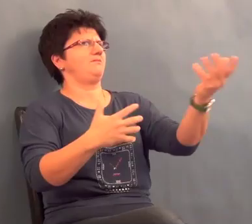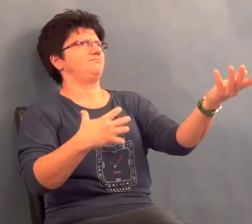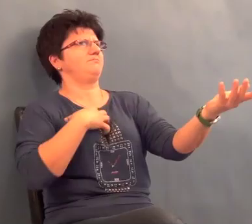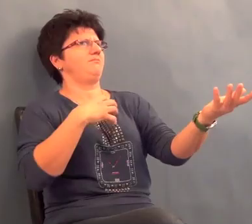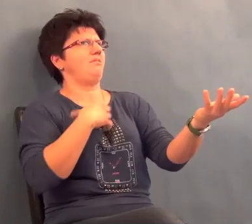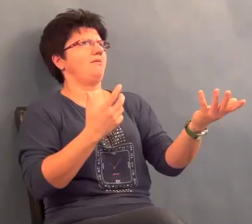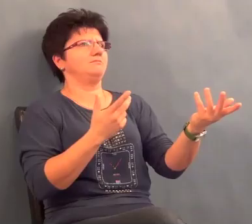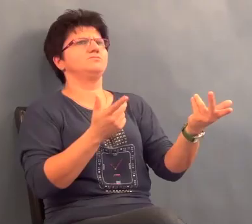"Co robiłeś?"